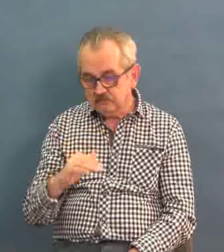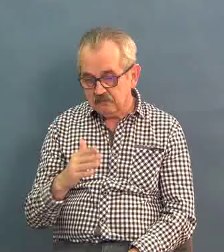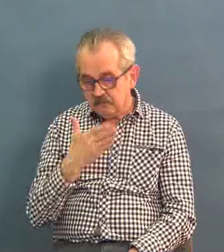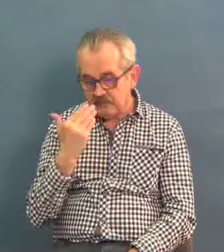Nie mam.